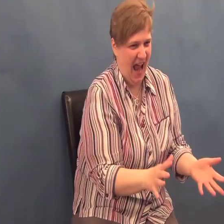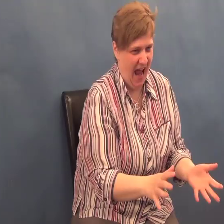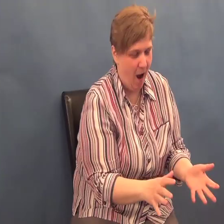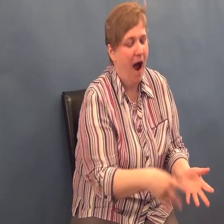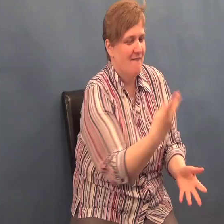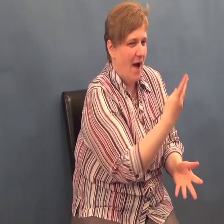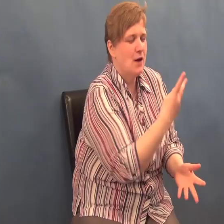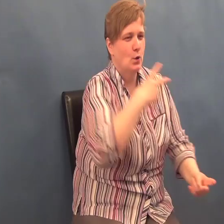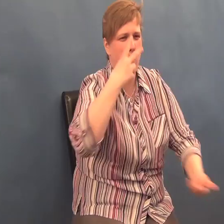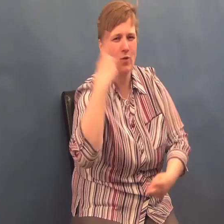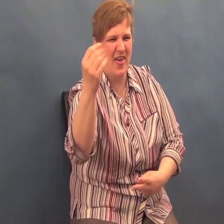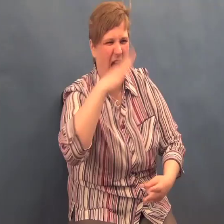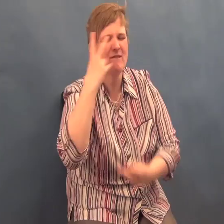Obaj poszli dalej szukać żaby na zewnątrz.